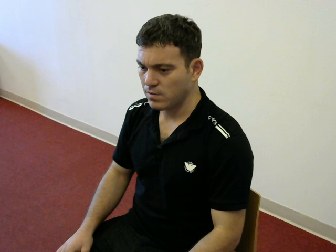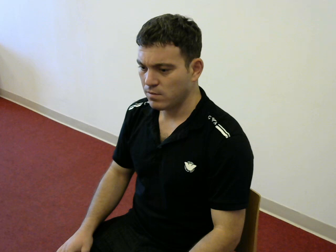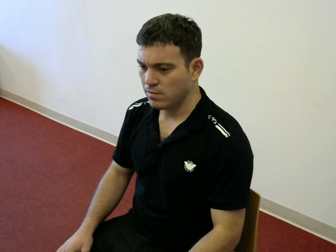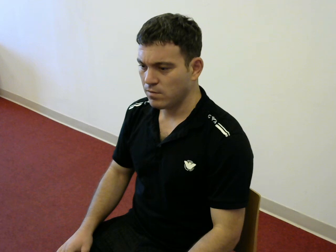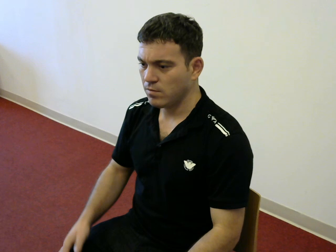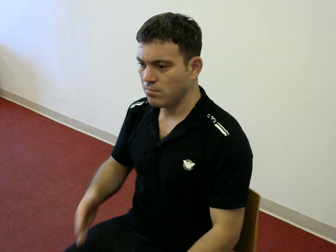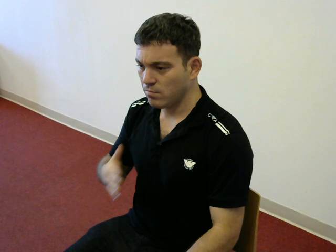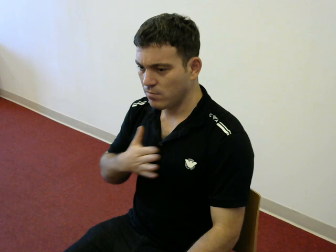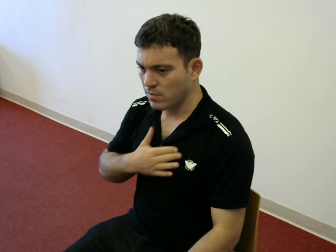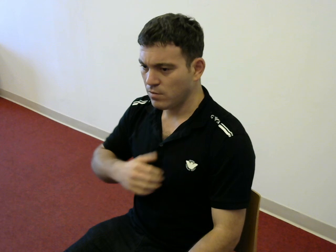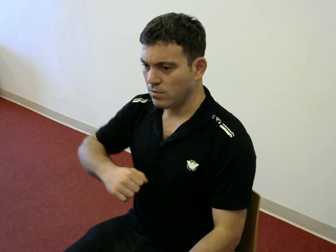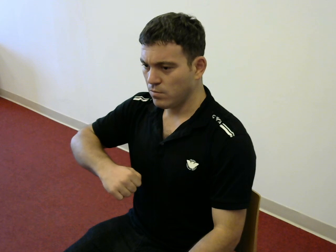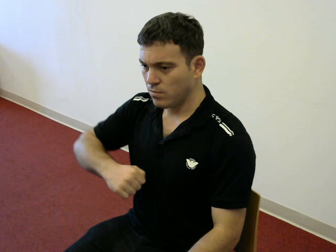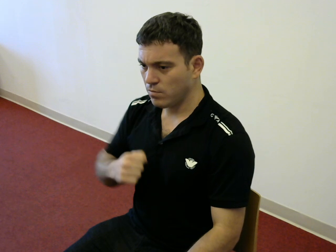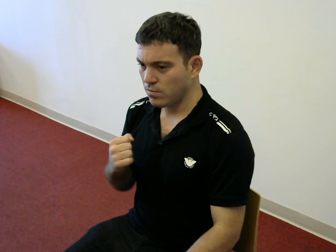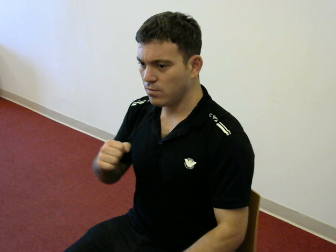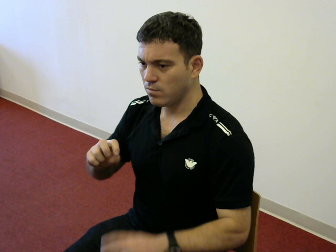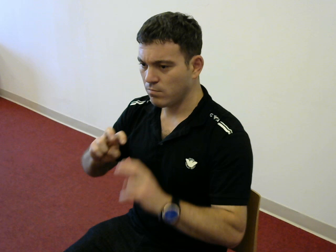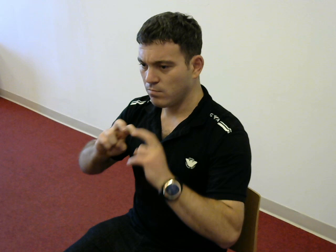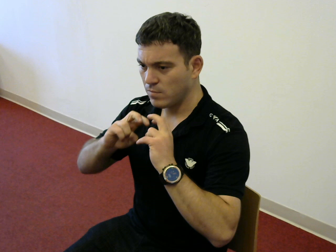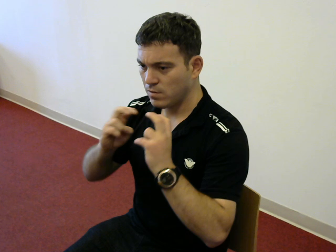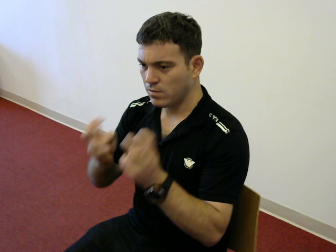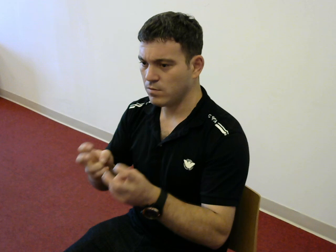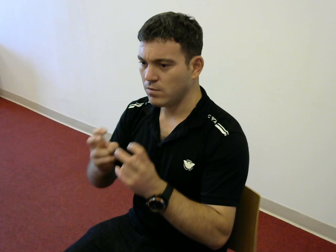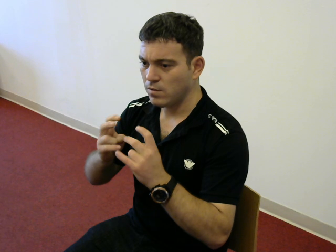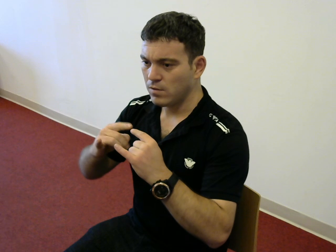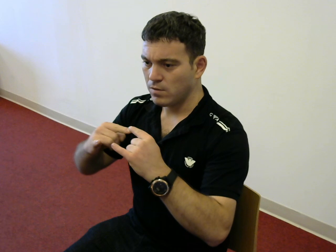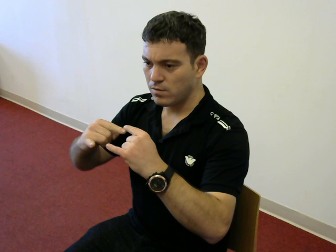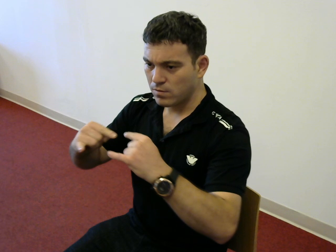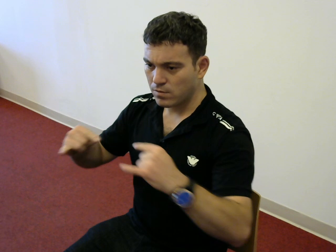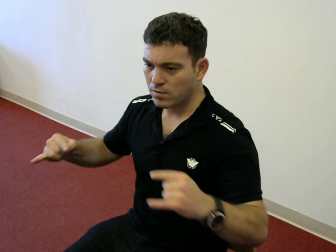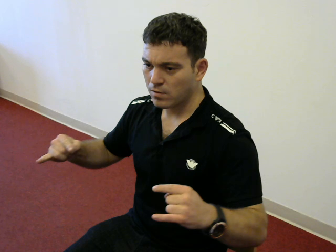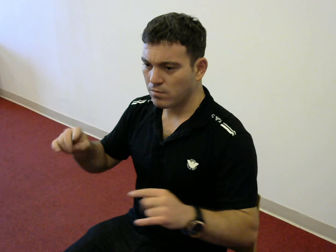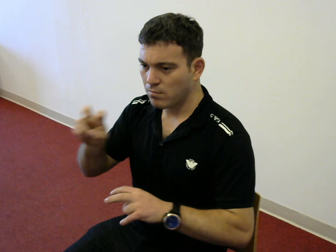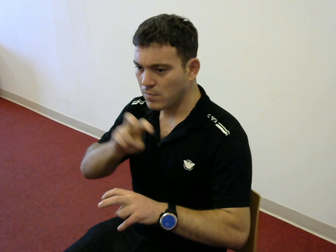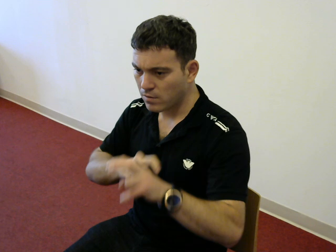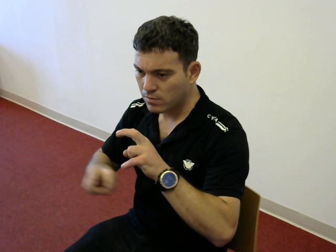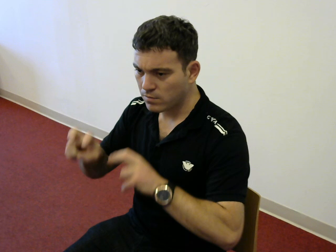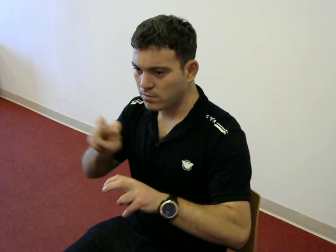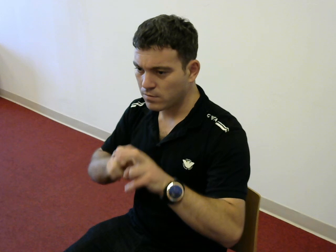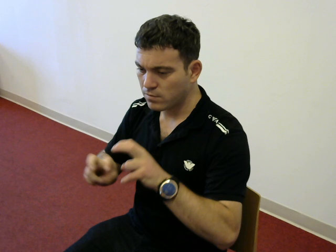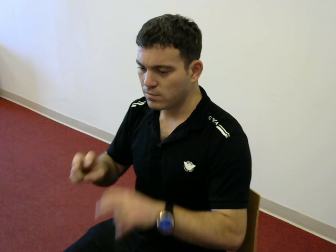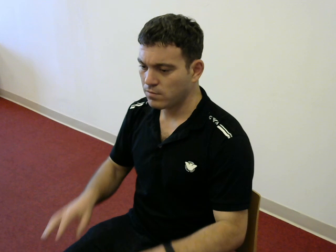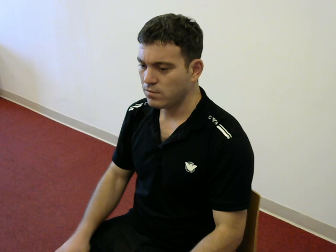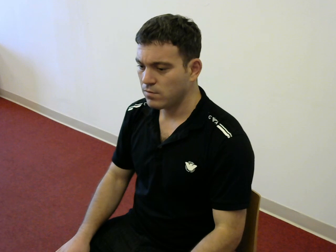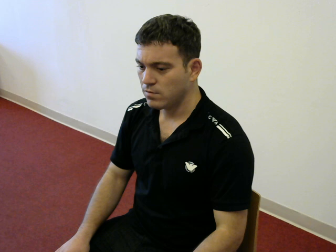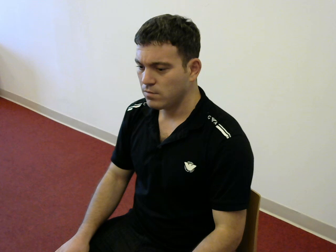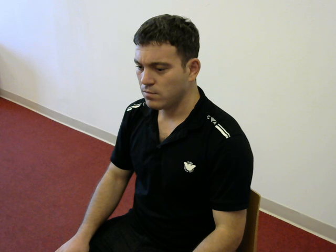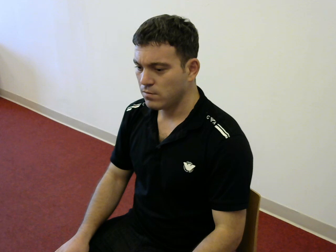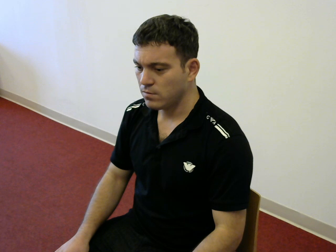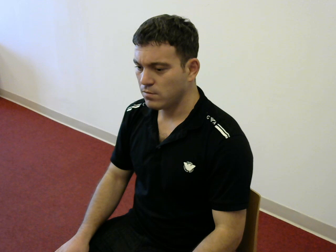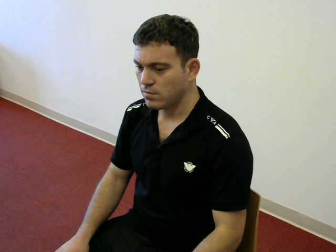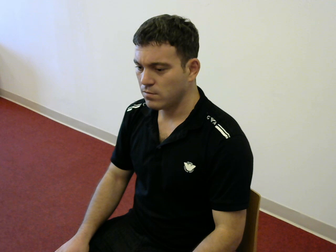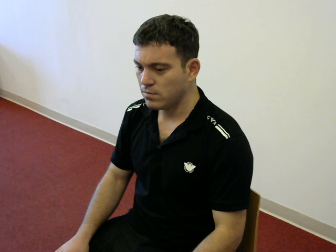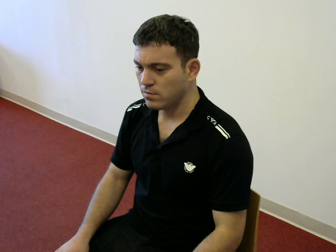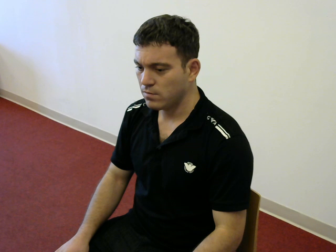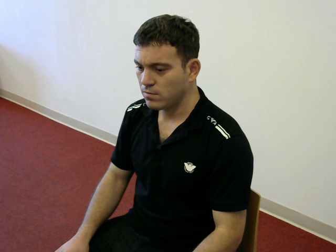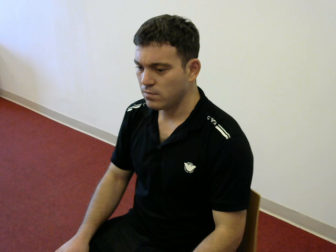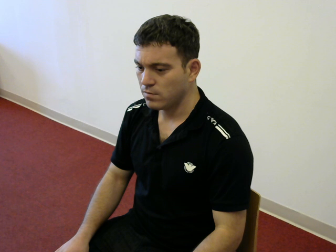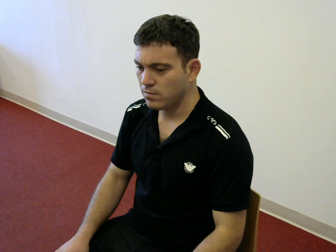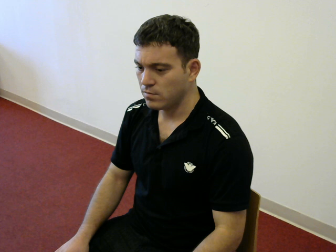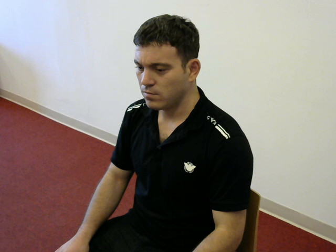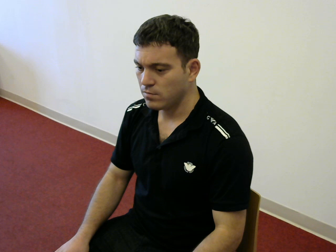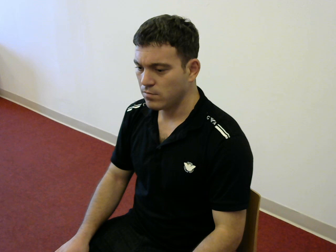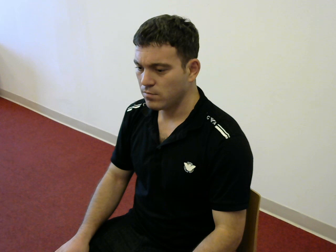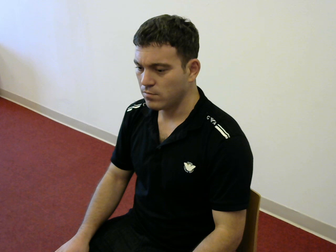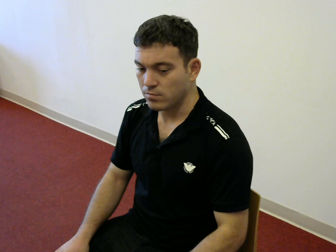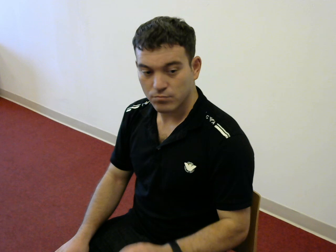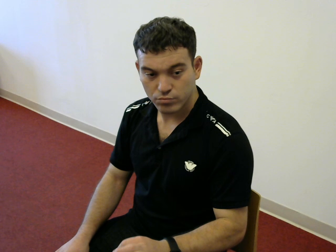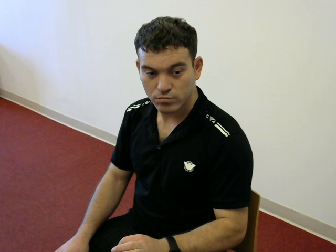Mən dostlarımın olduğu masanı axtarıram